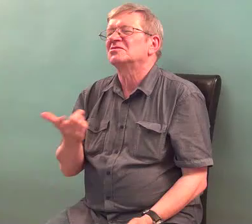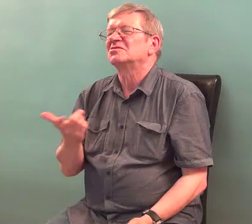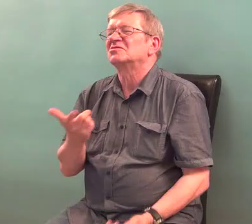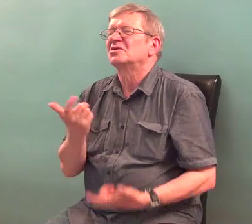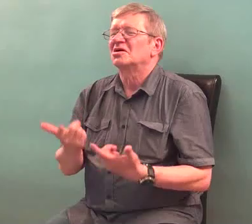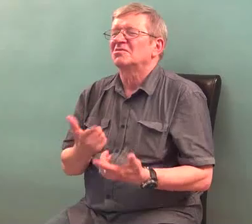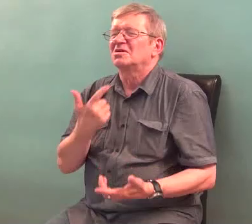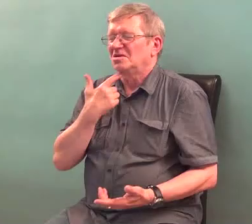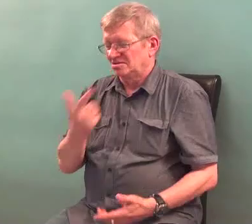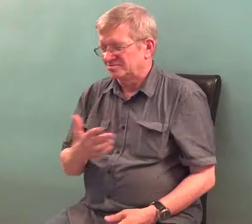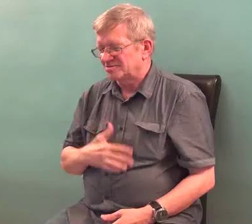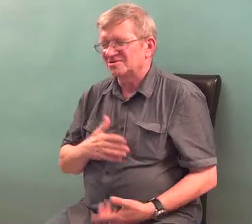Co będziemy robić w sobotę, nudzić się?